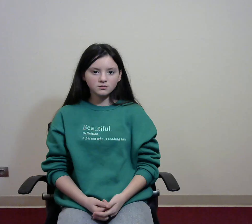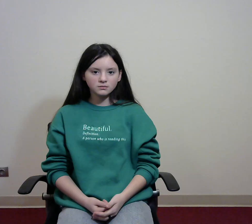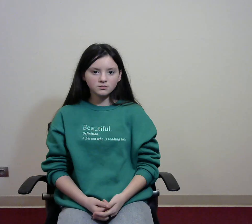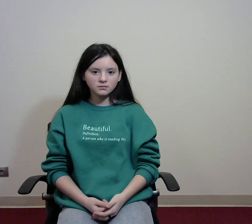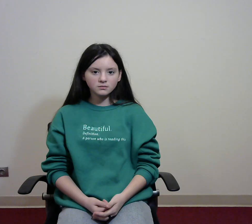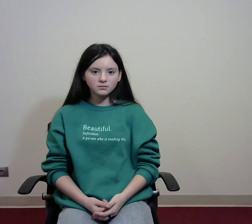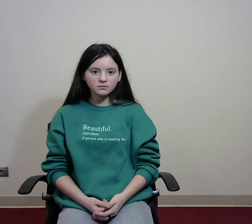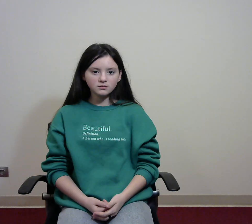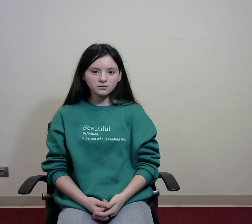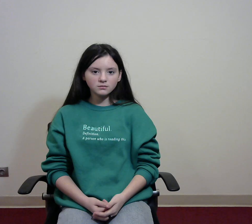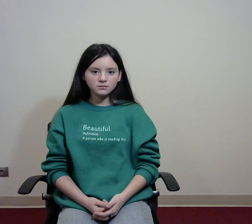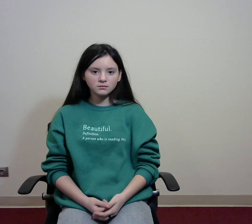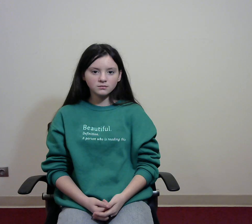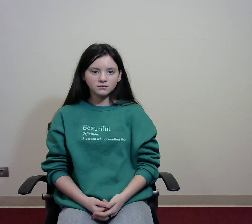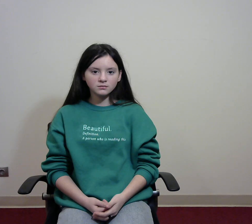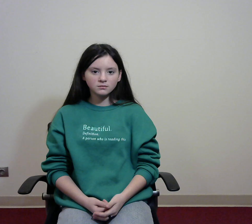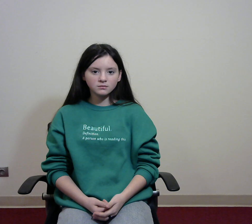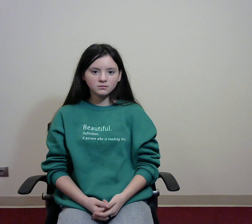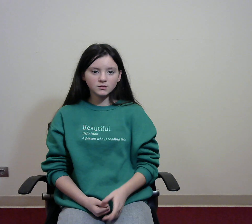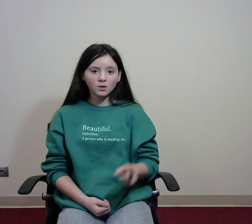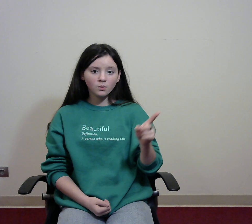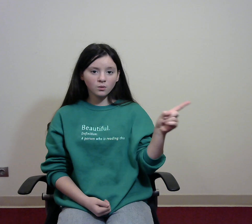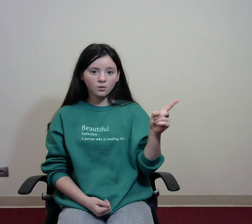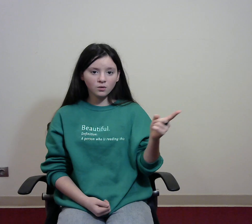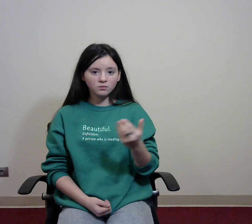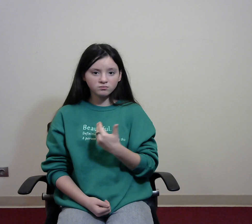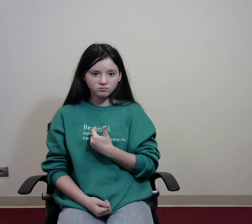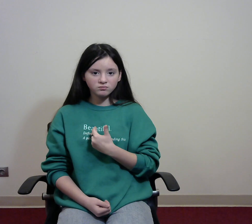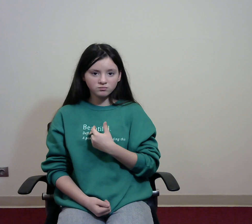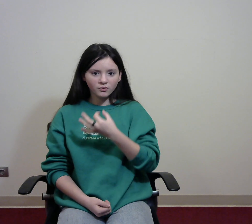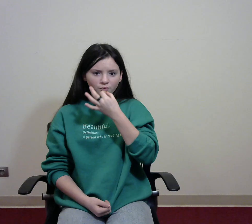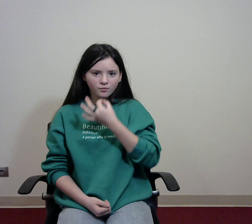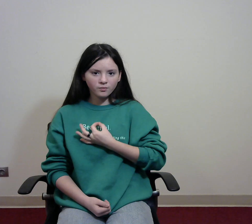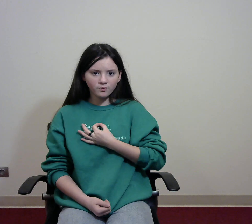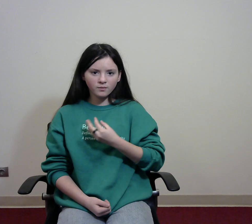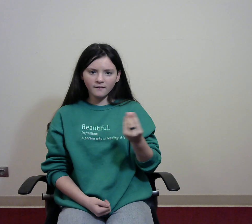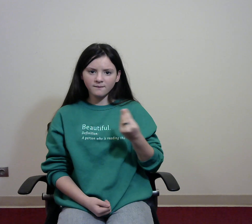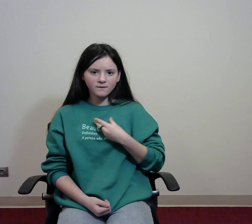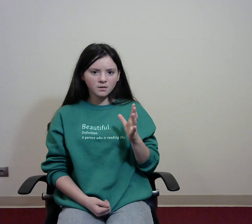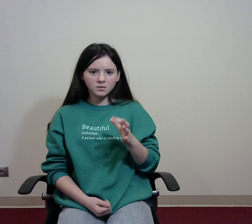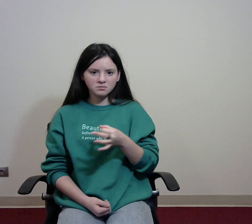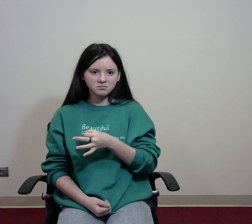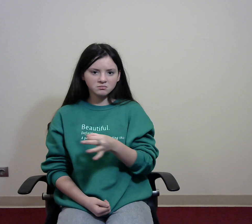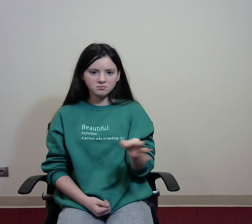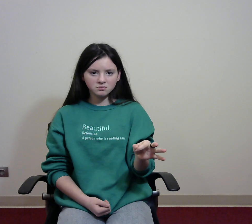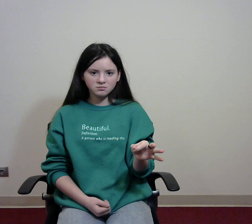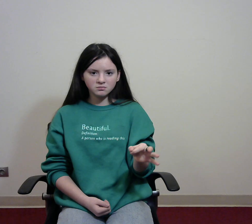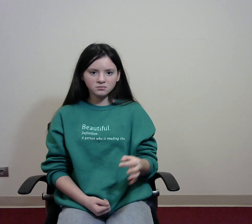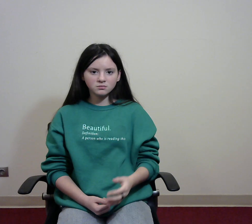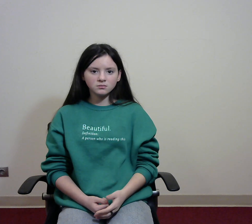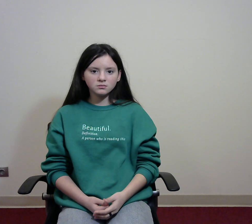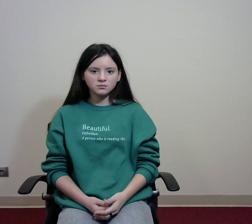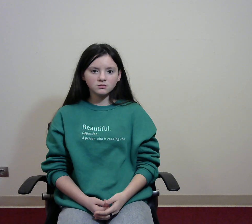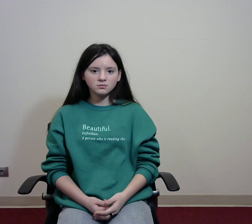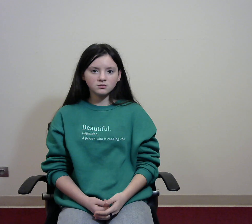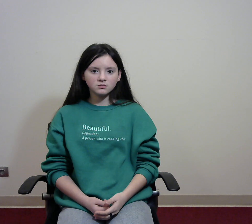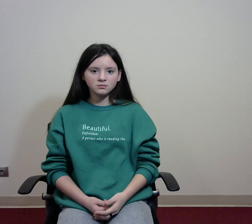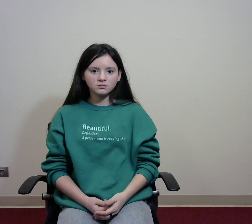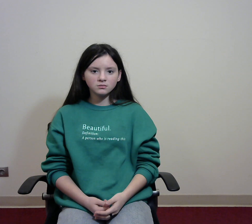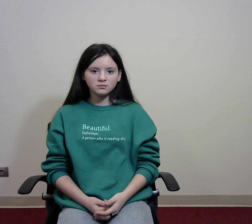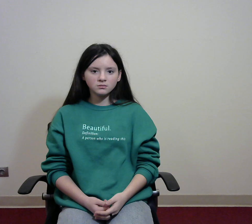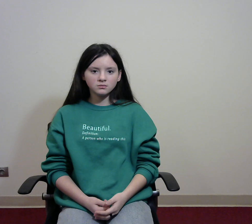O mənə cavab verməyib